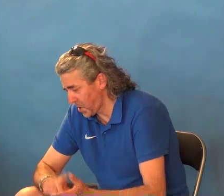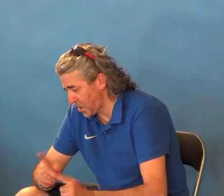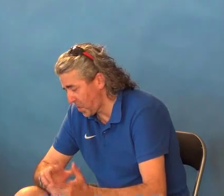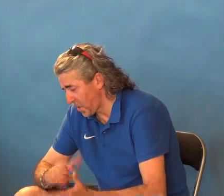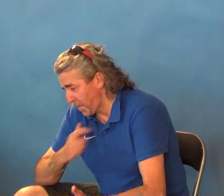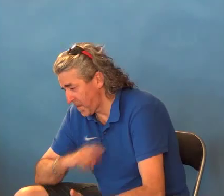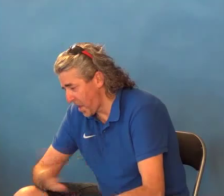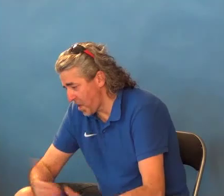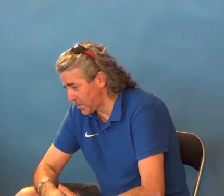Na działkę na wsi.